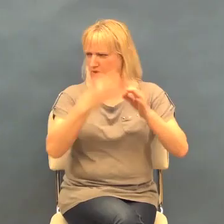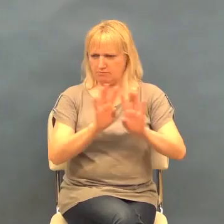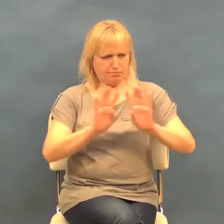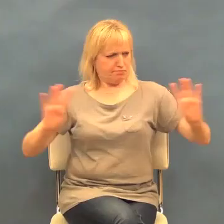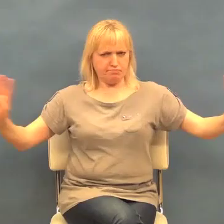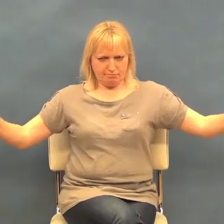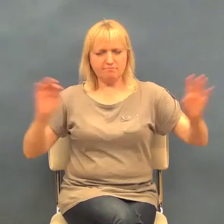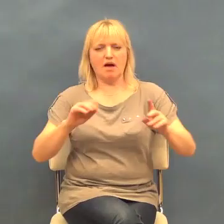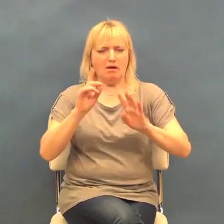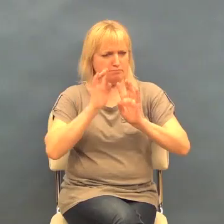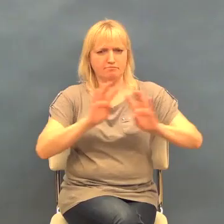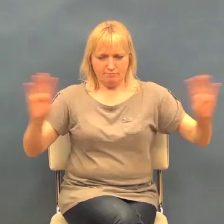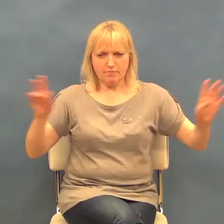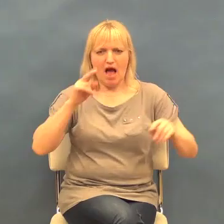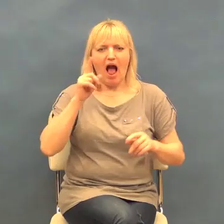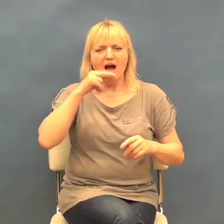Cały płot.